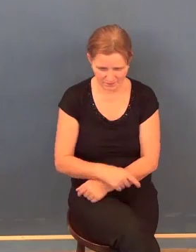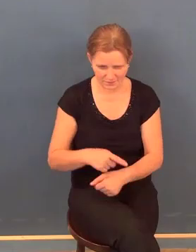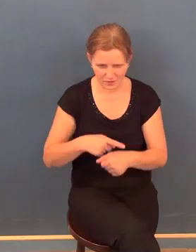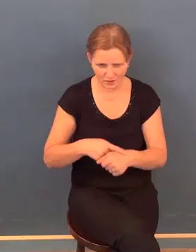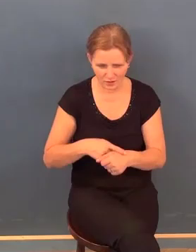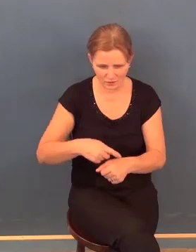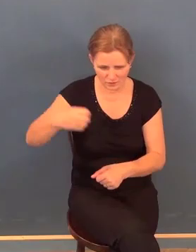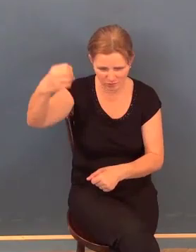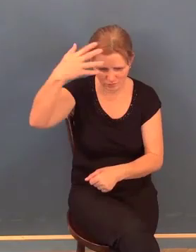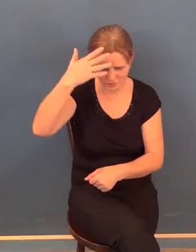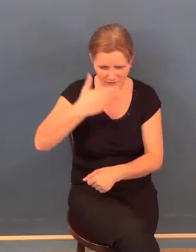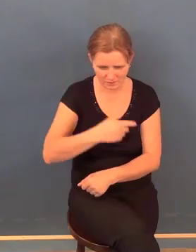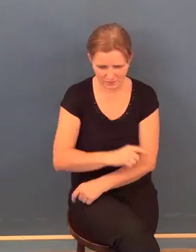Koń pod prysznicem.